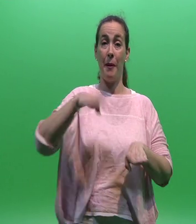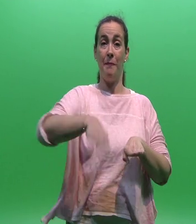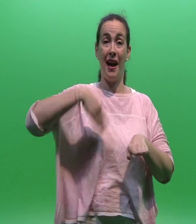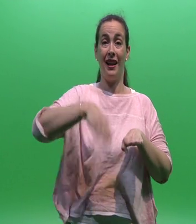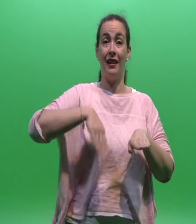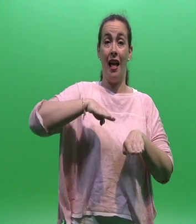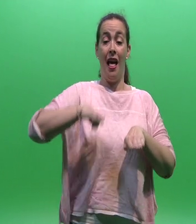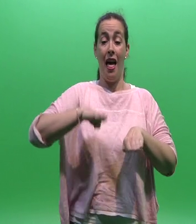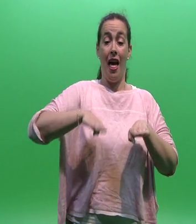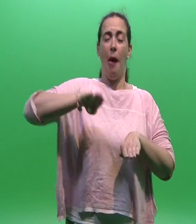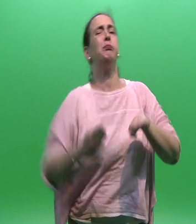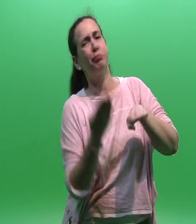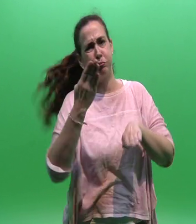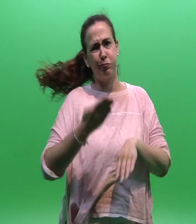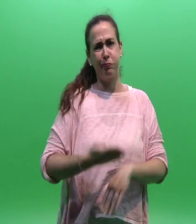Anava amb patinet i m'he torçat el peu dret.